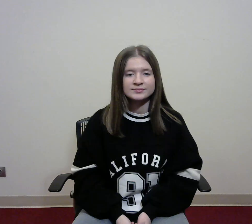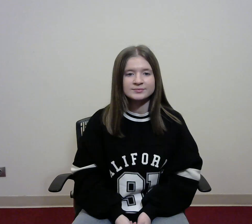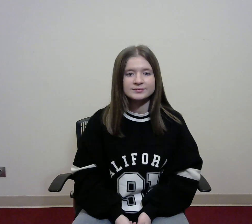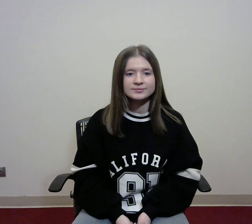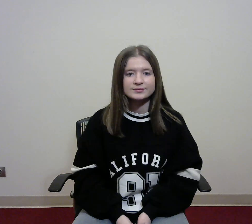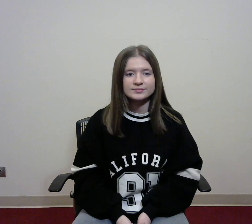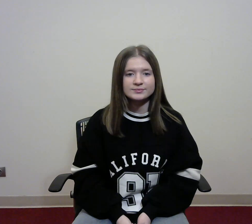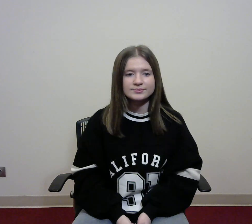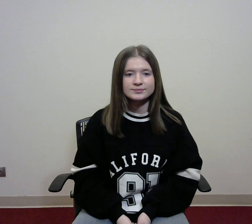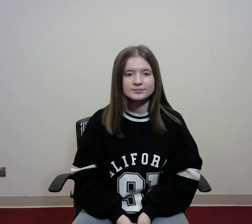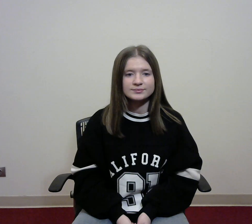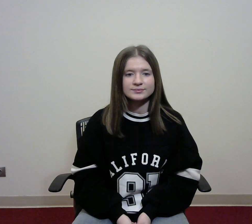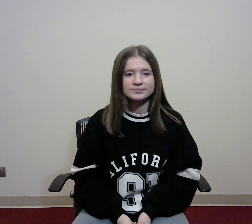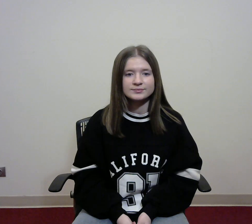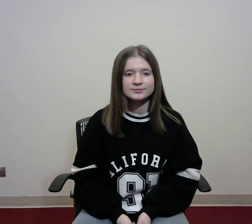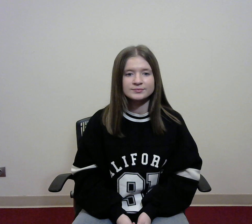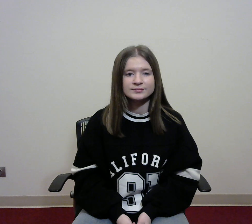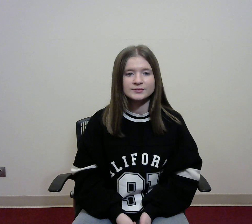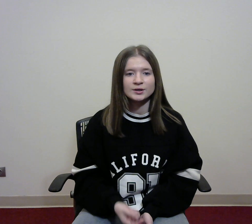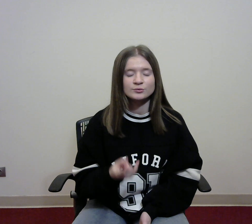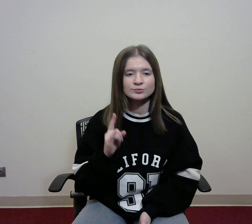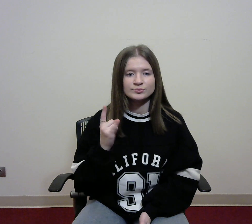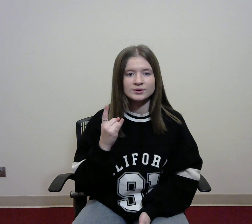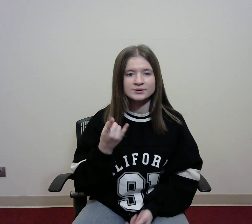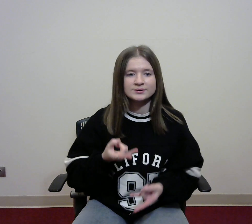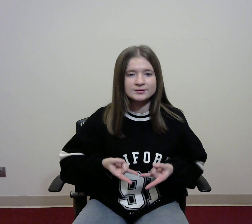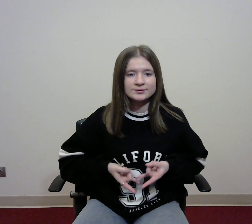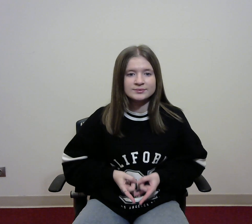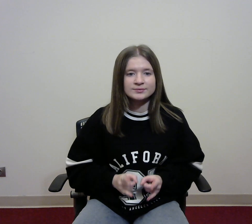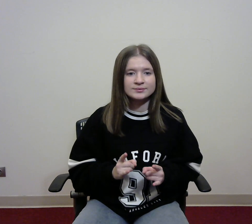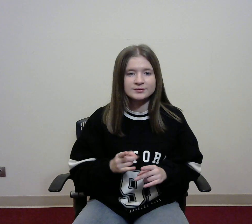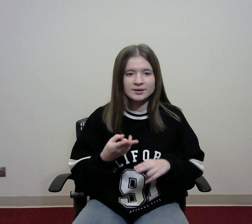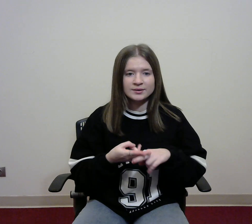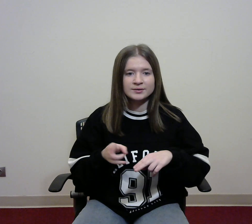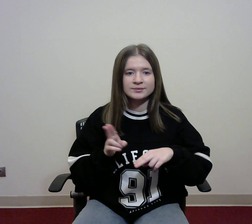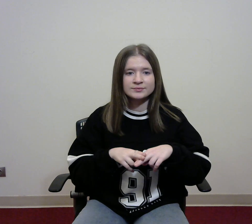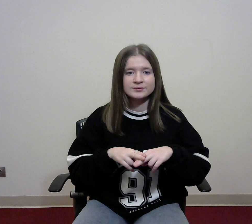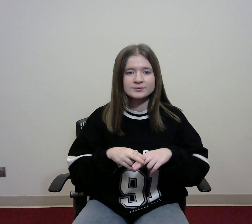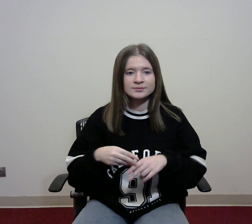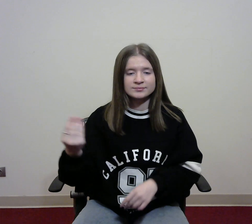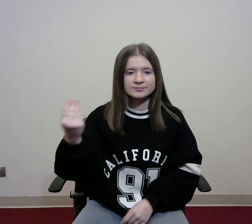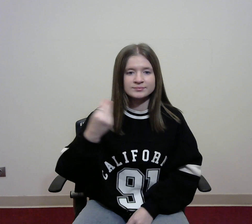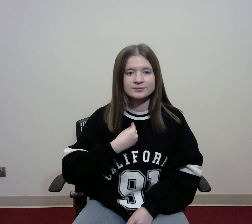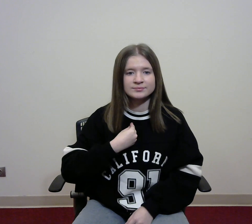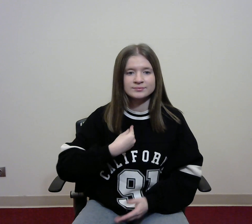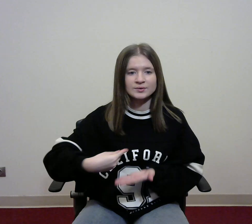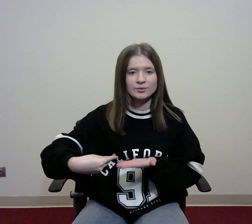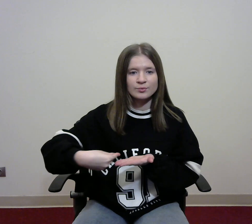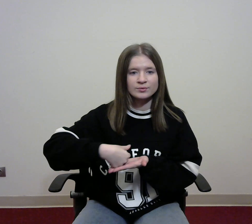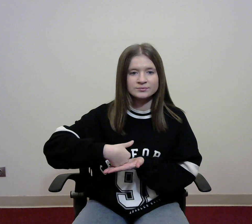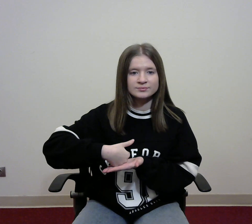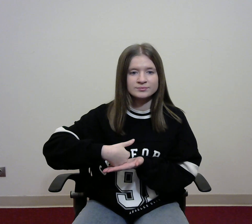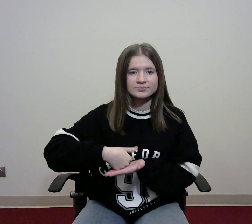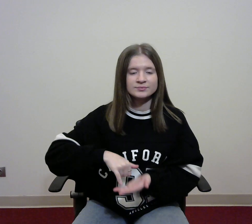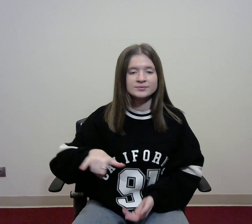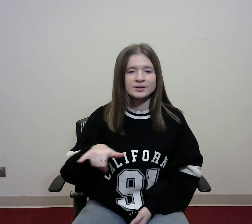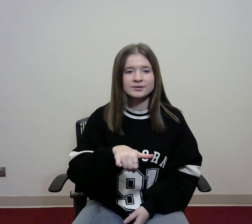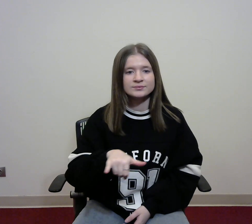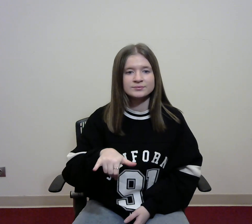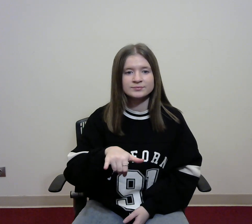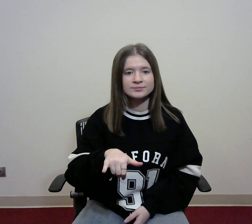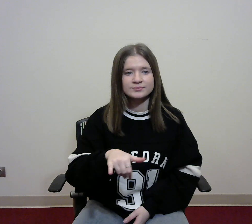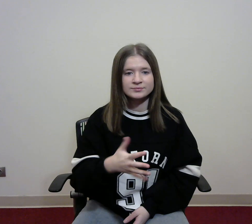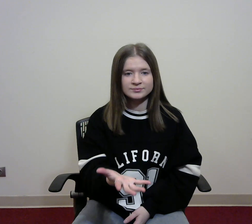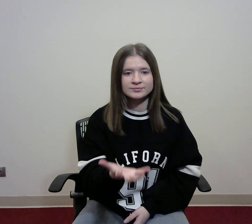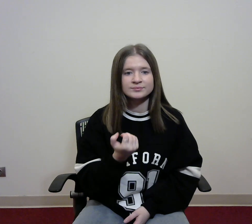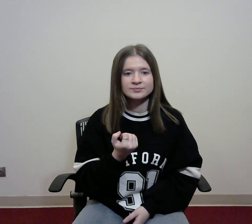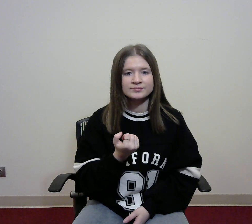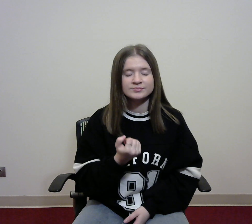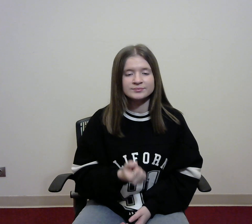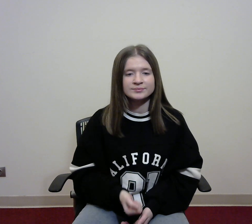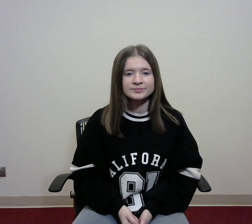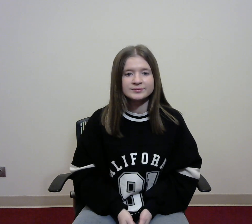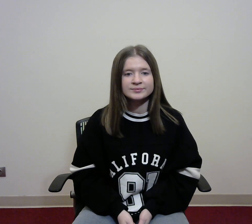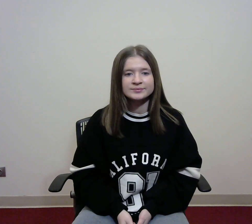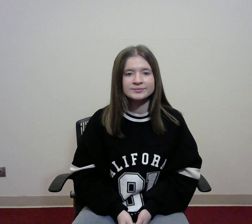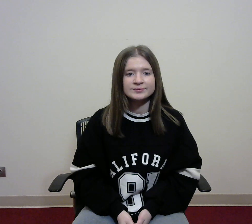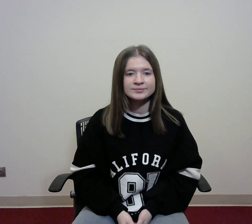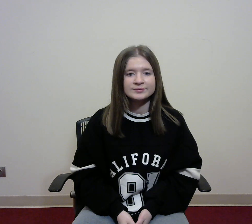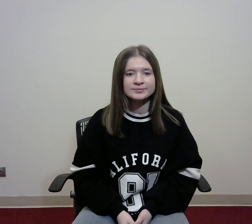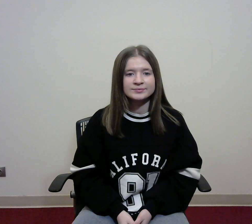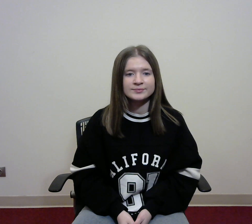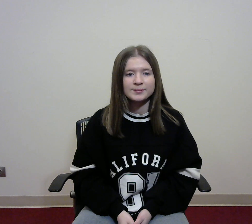Uşağın doğulmasına görə verilən ödəniş hardan alınır?